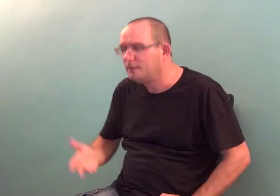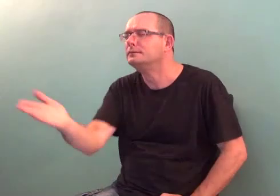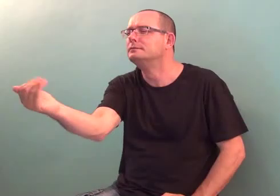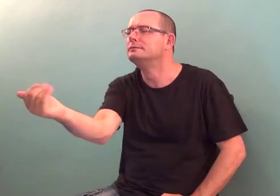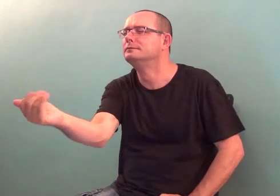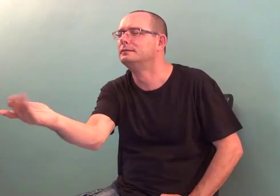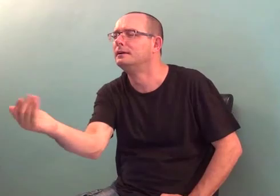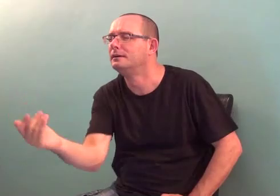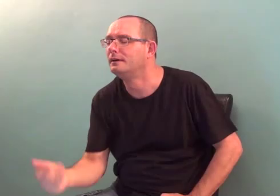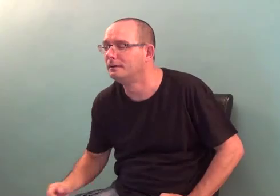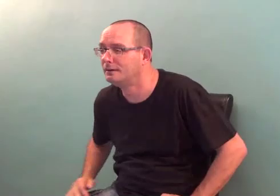Dawaj, dawaj!